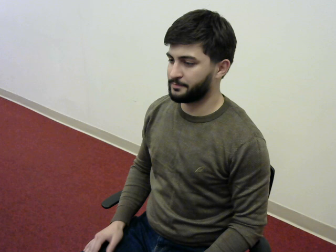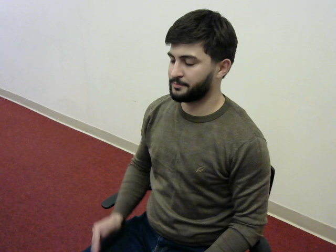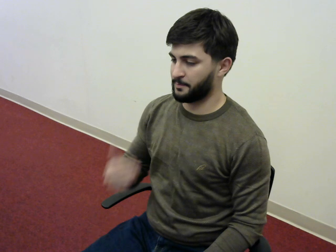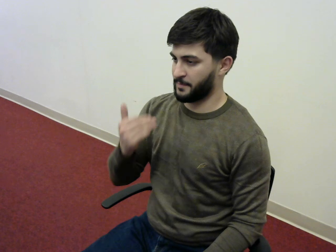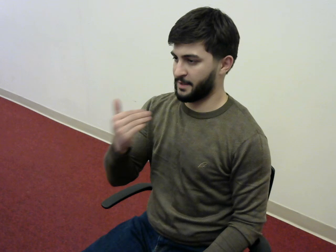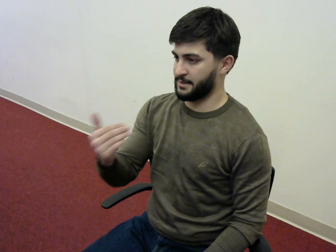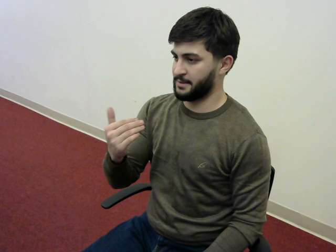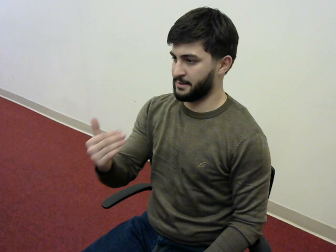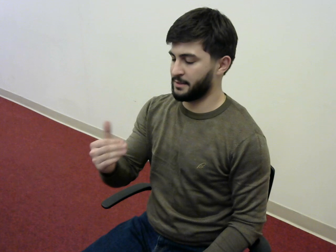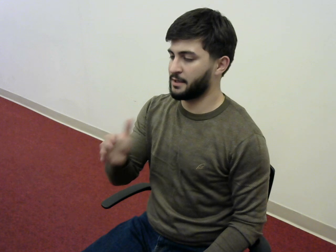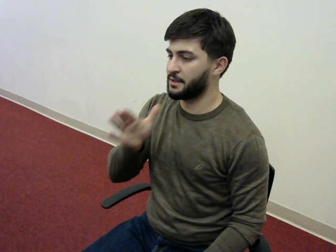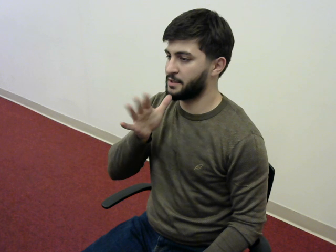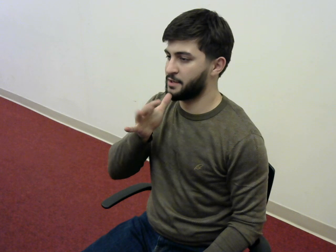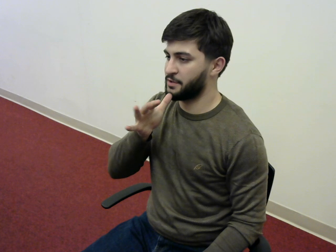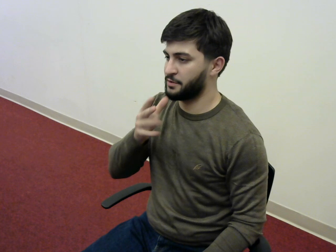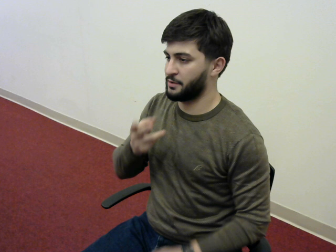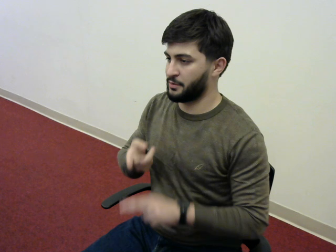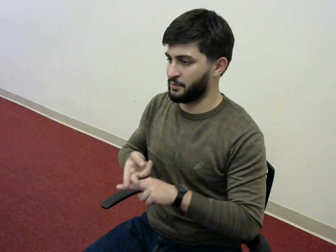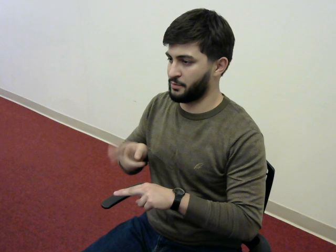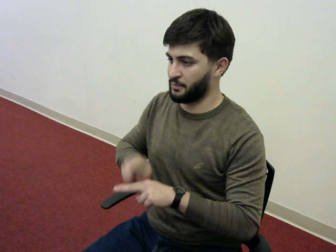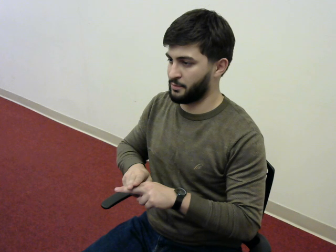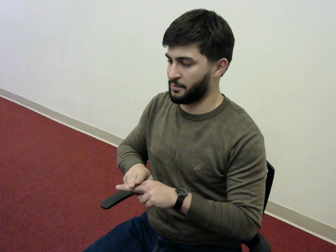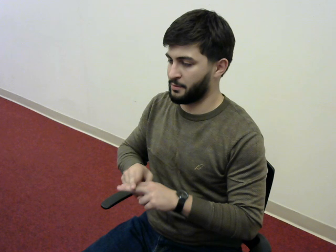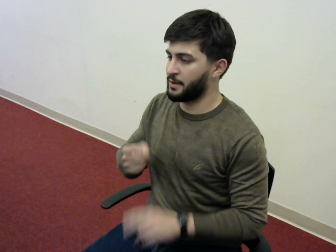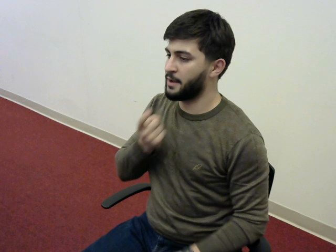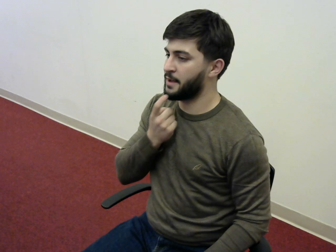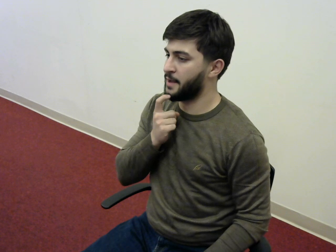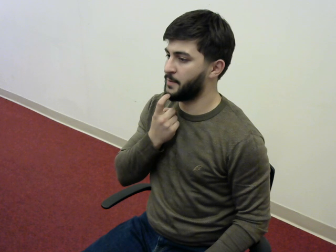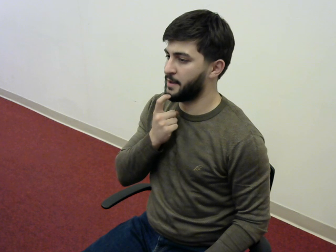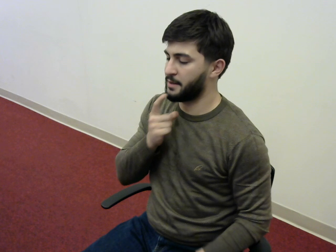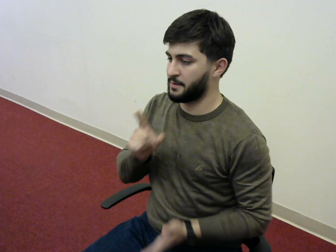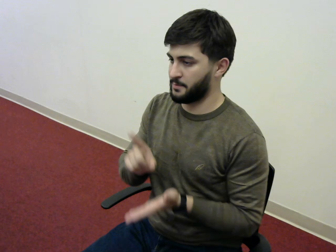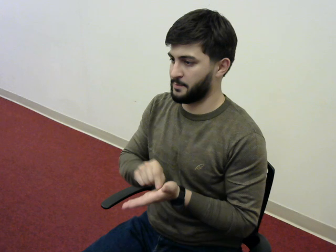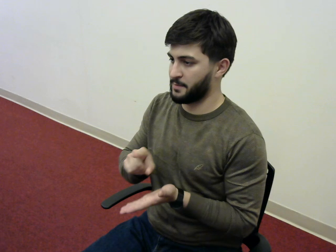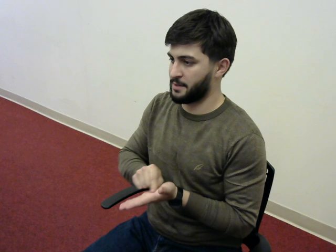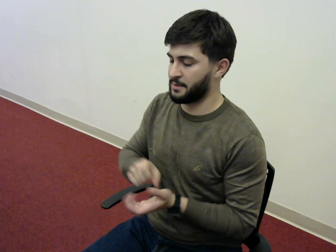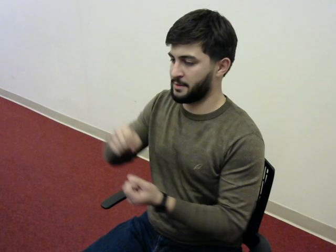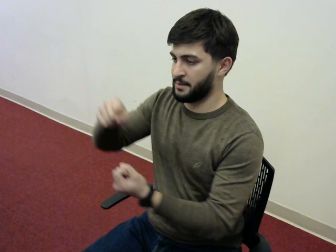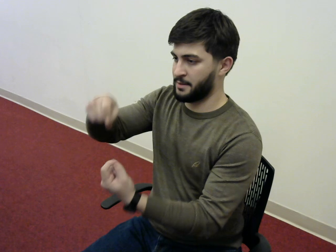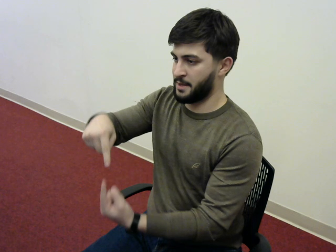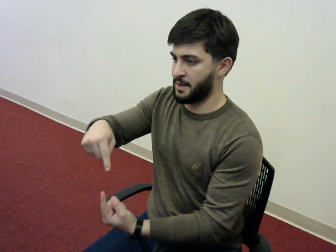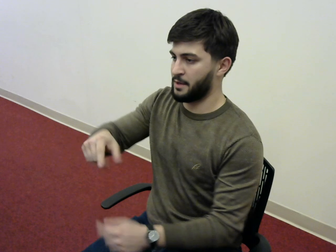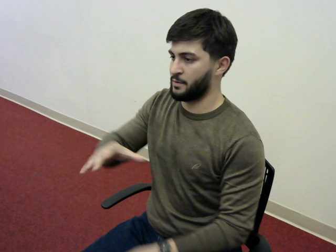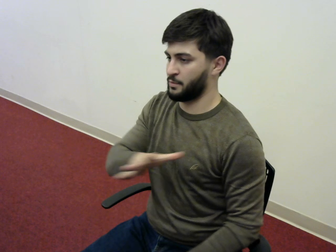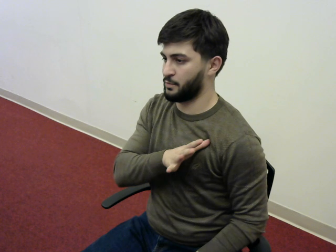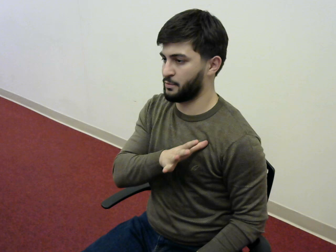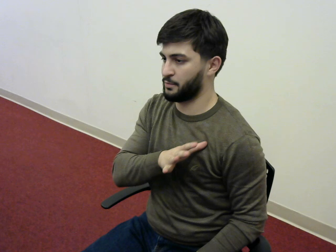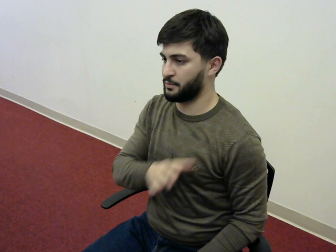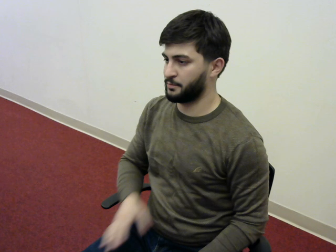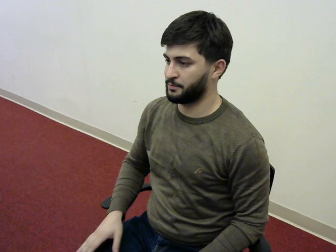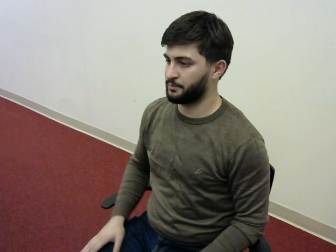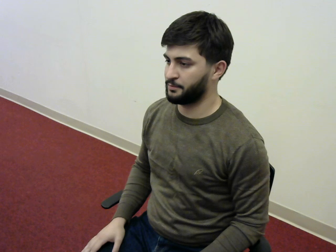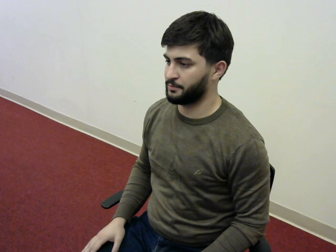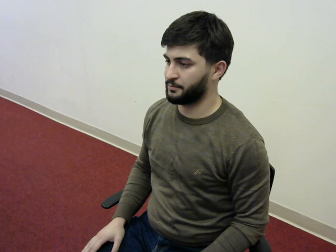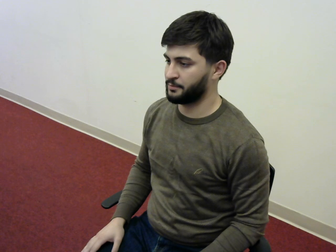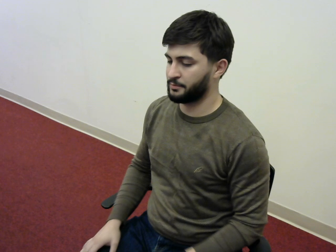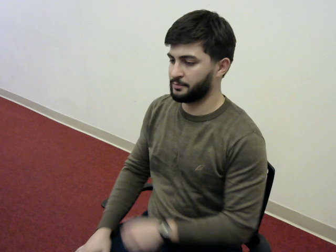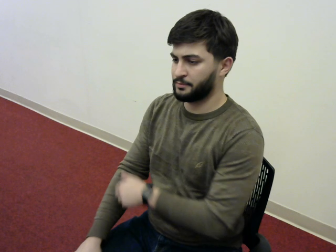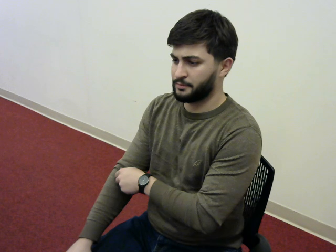Sizə yaşa görə əmək pensiyası təyin olunub